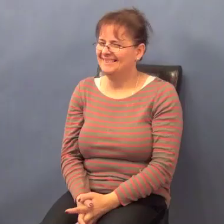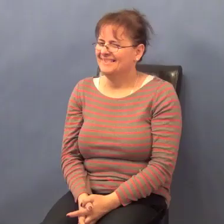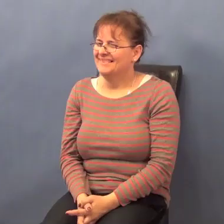Zgadza się.